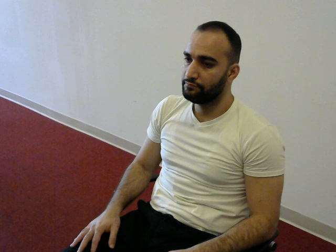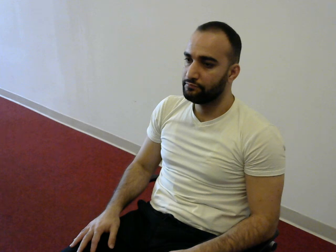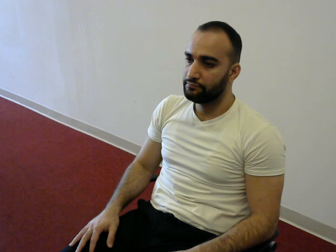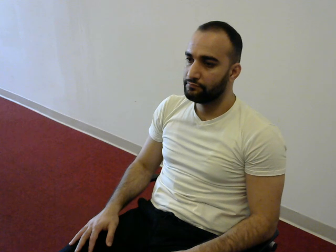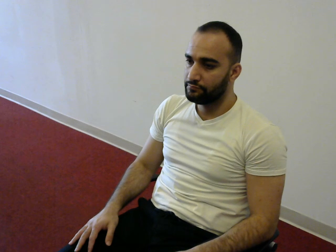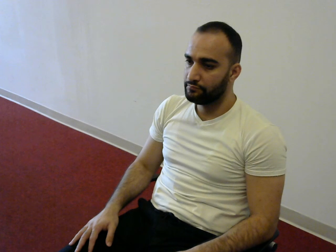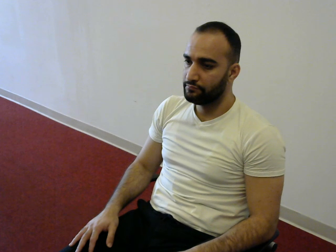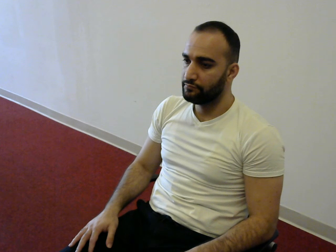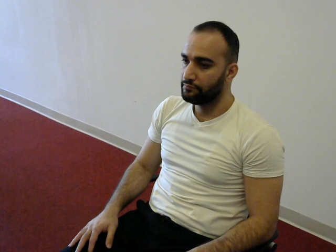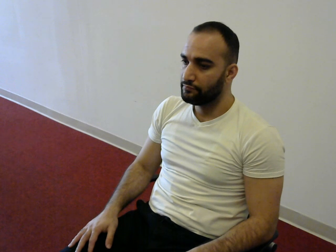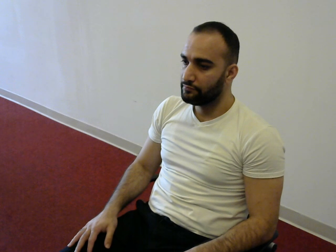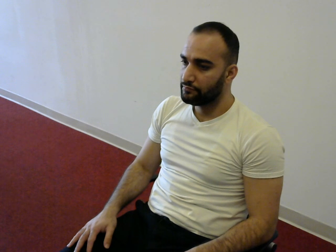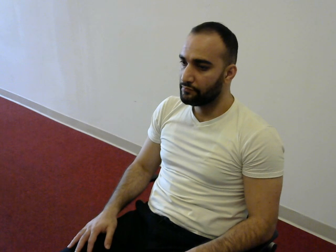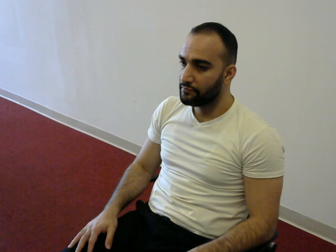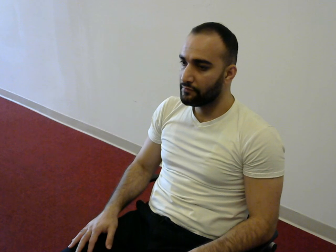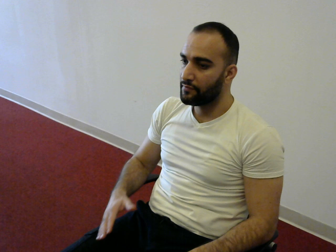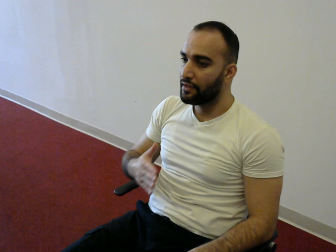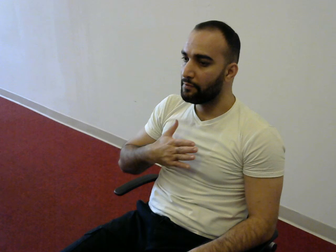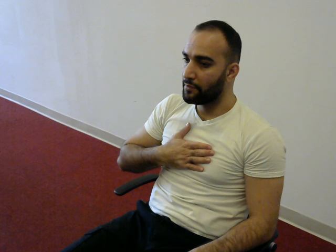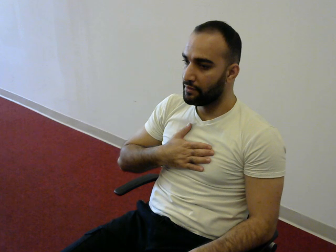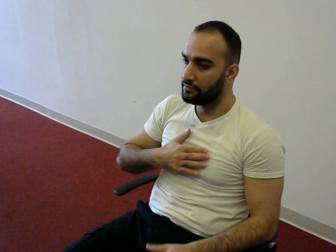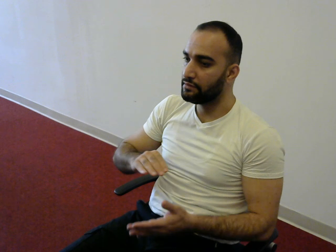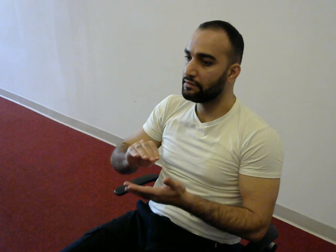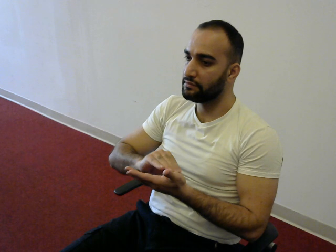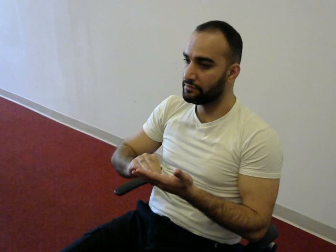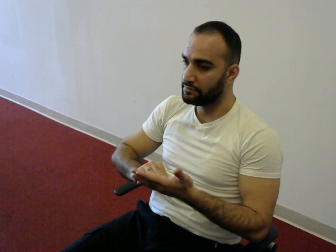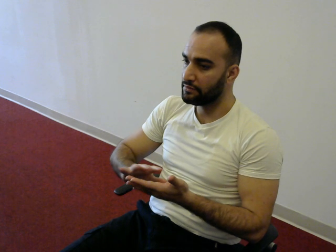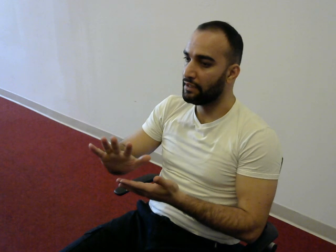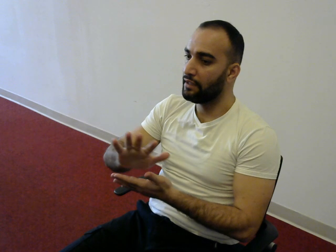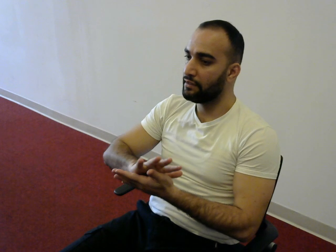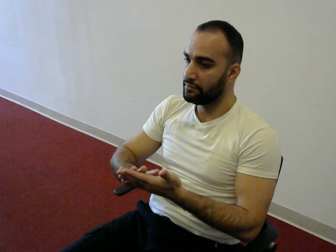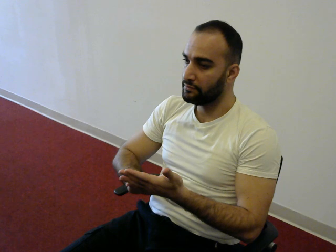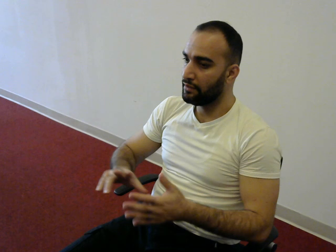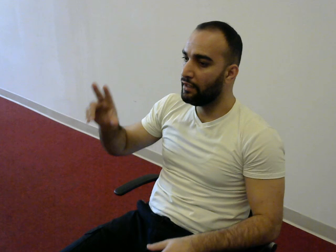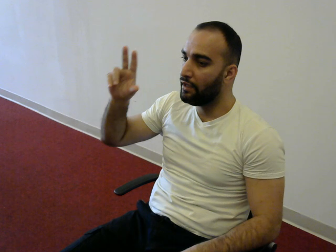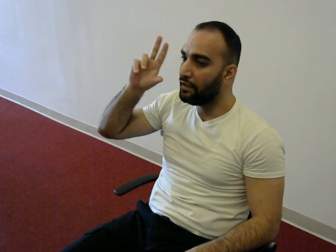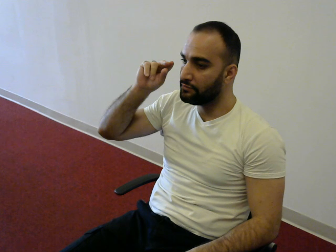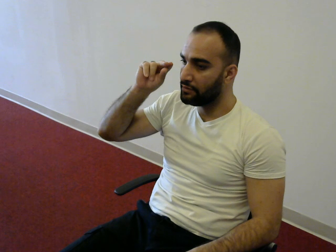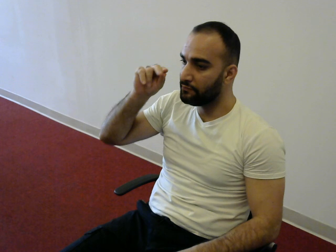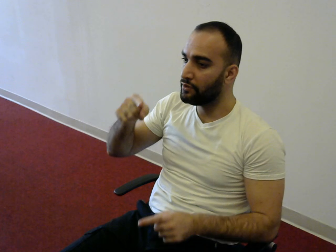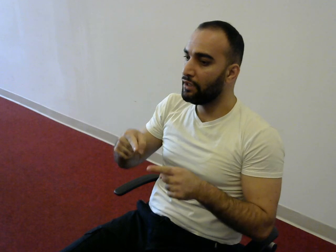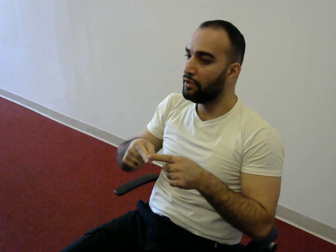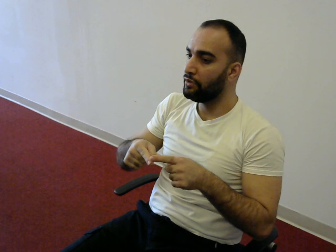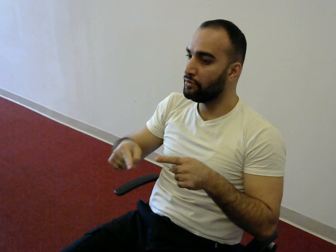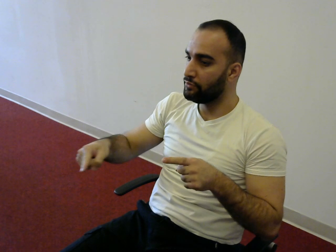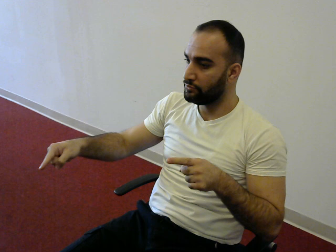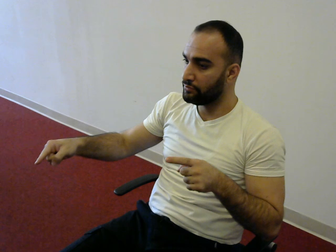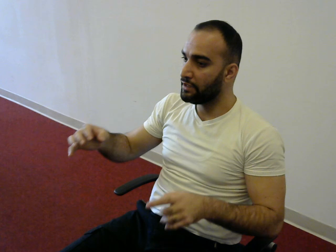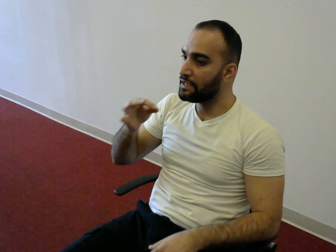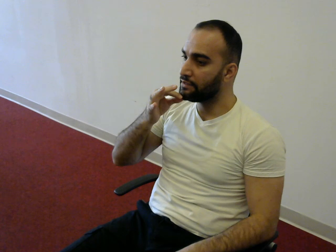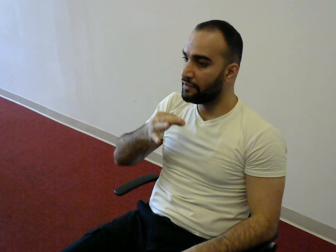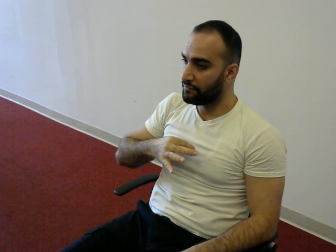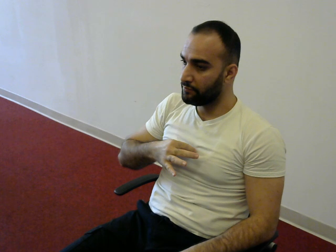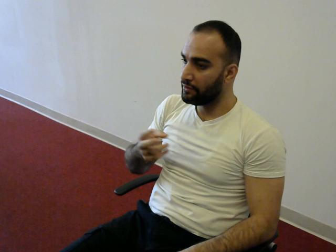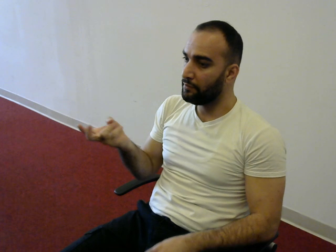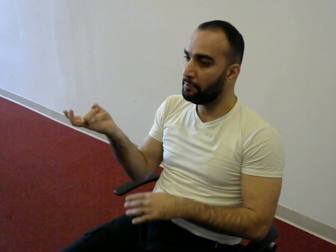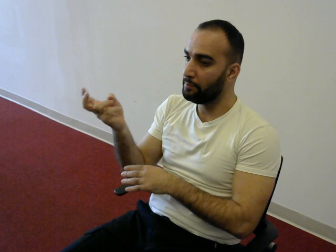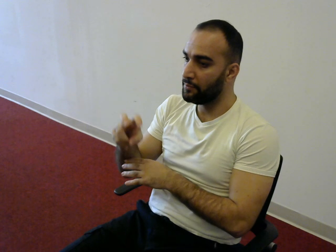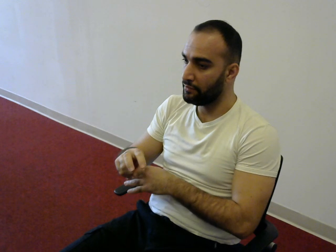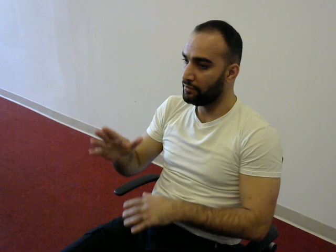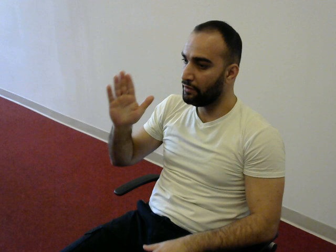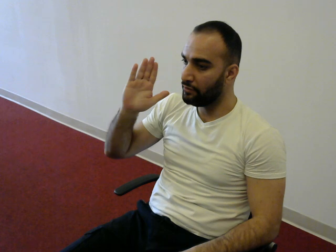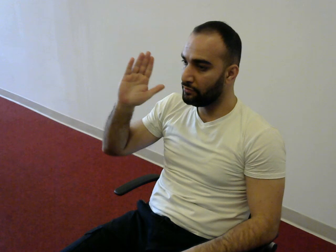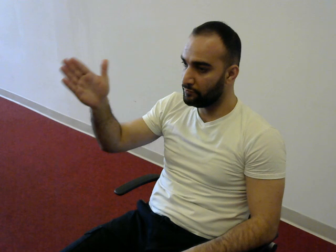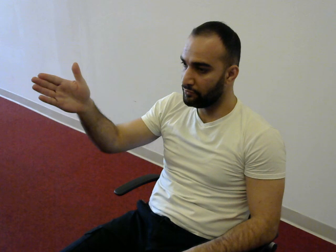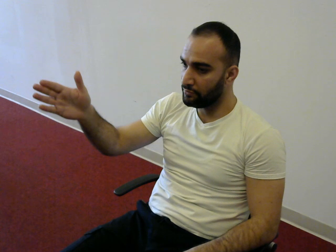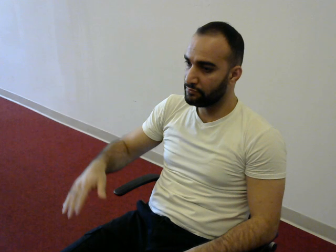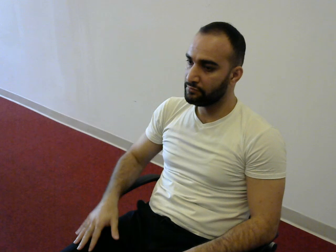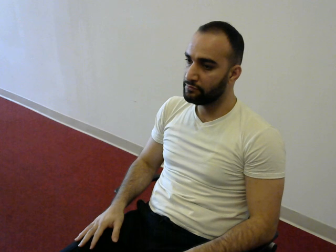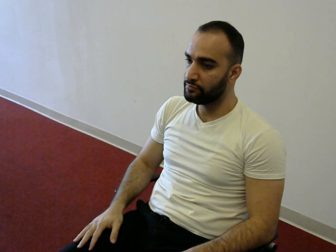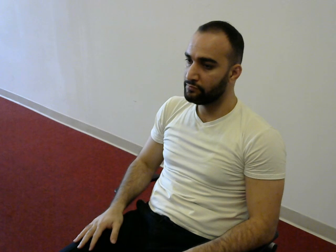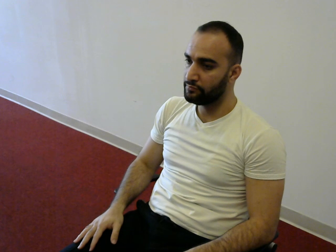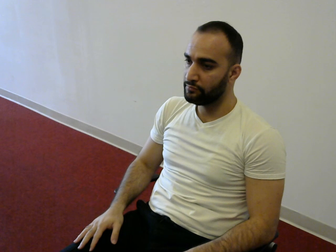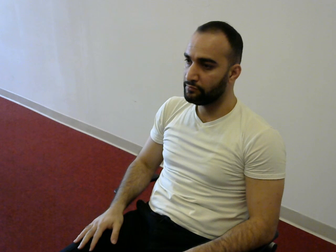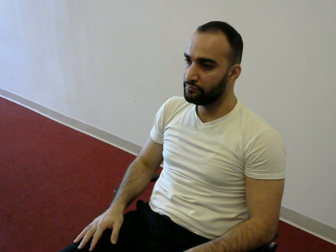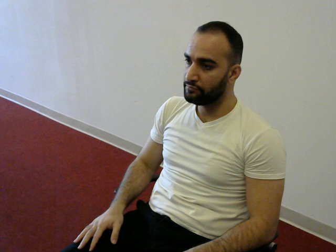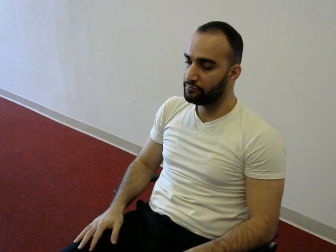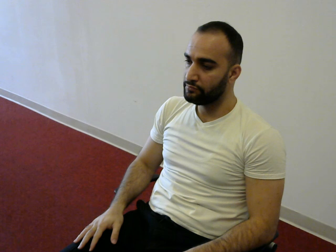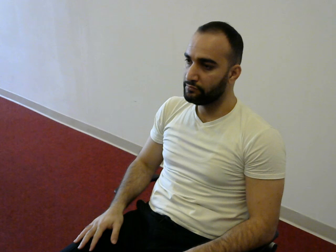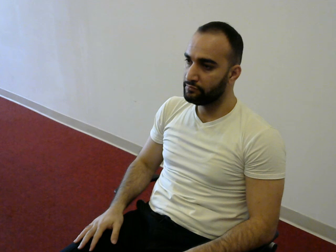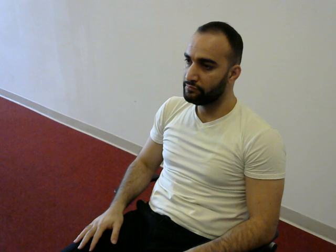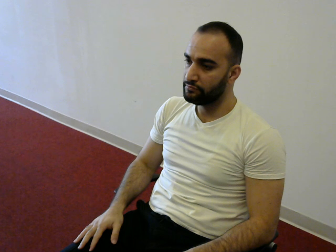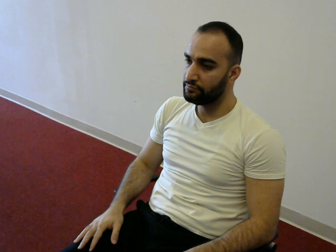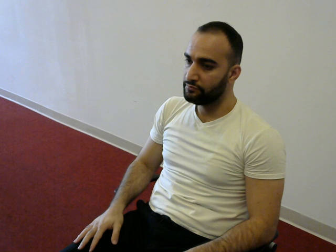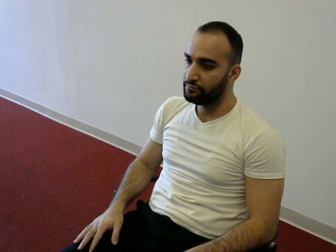Mənim yazdığım ərizəyə hansı müddətdə cavab gələcək?